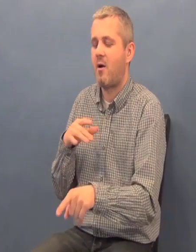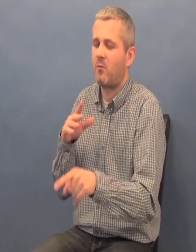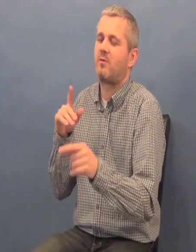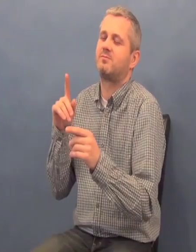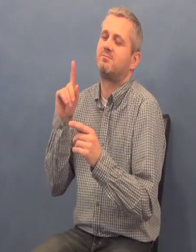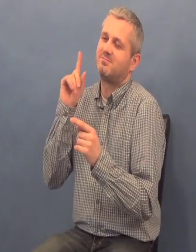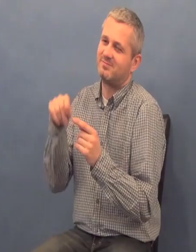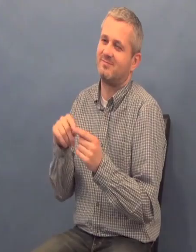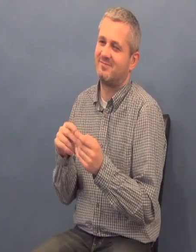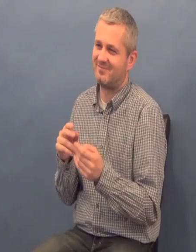Akurat idziemy.